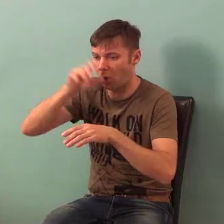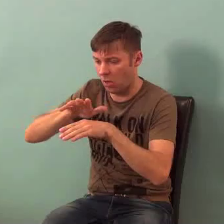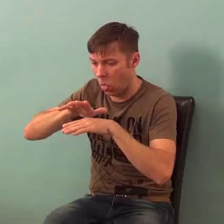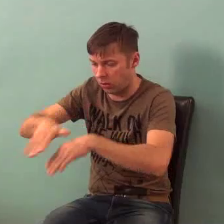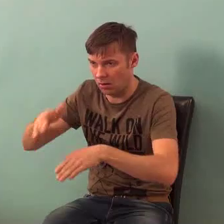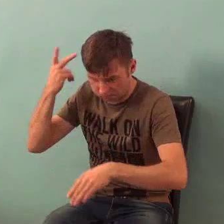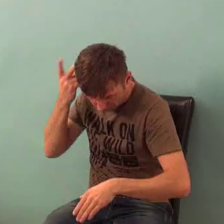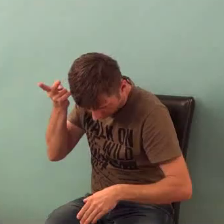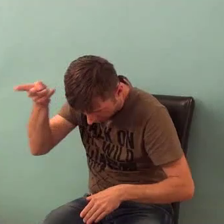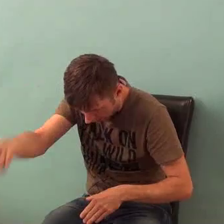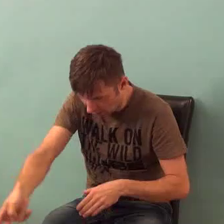Jeleń się schylił, a oni upadli.